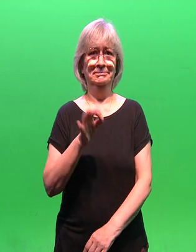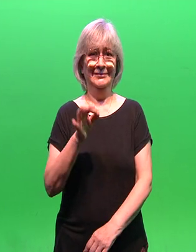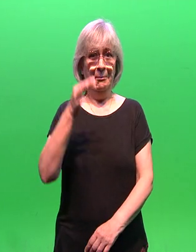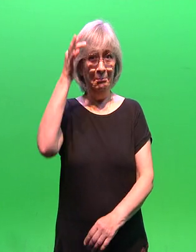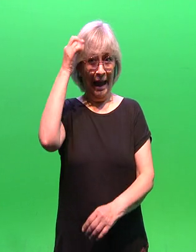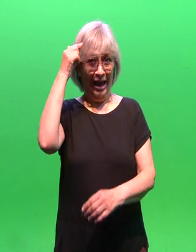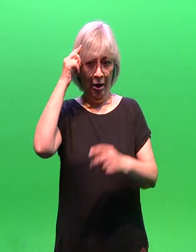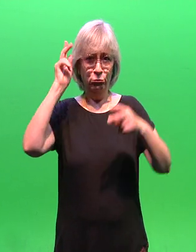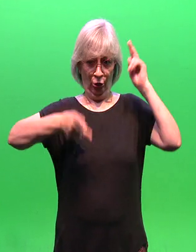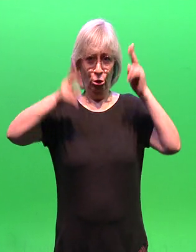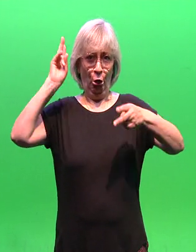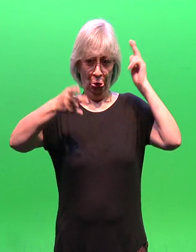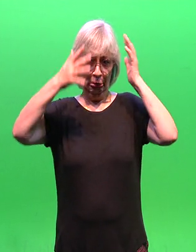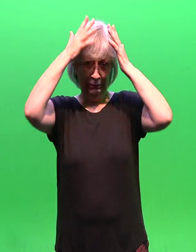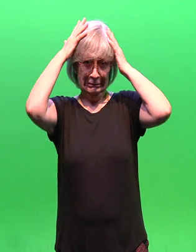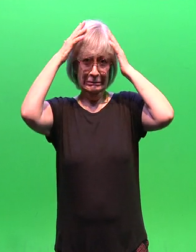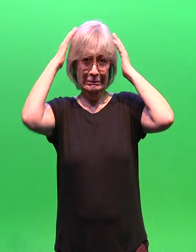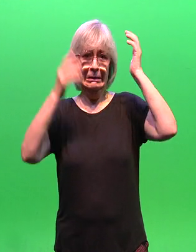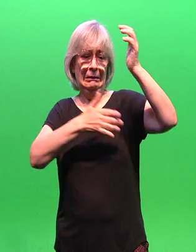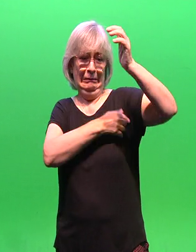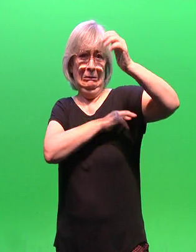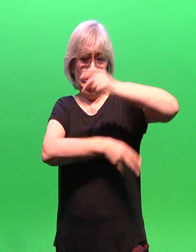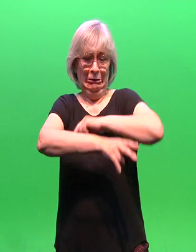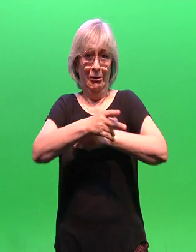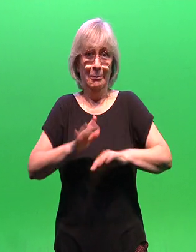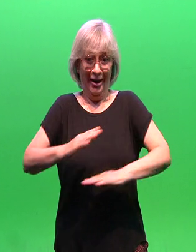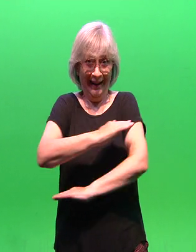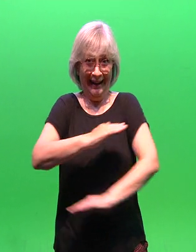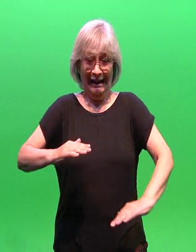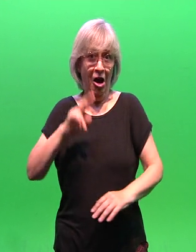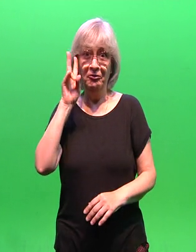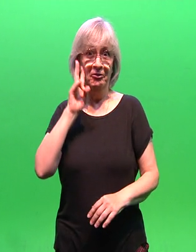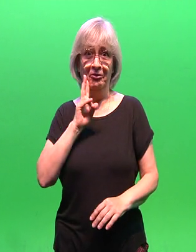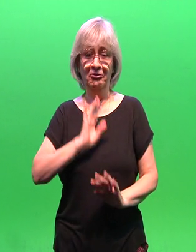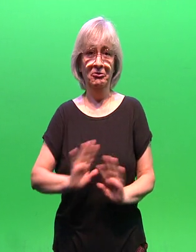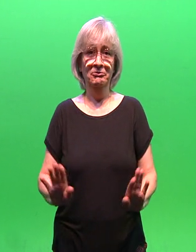Sí, em cauen molt els cabells del cap i de les aixelles, però de la part genital, no.